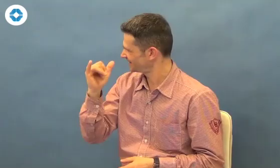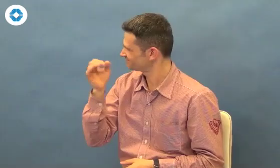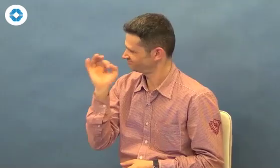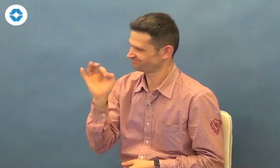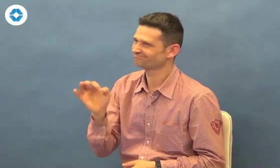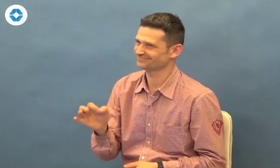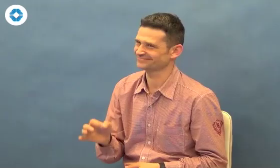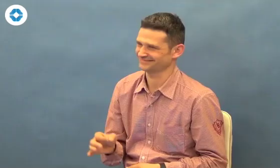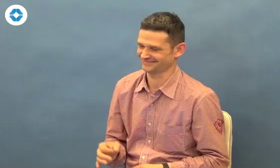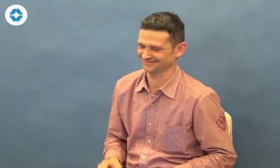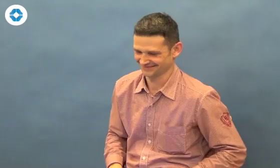Zgadza się.